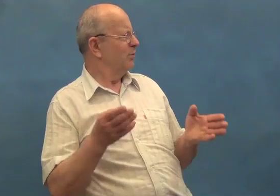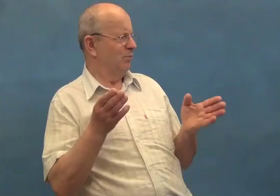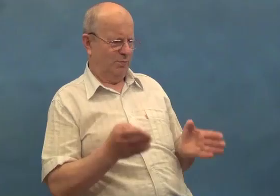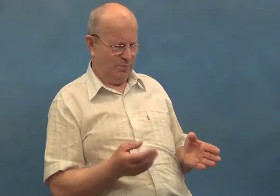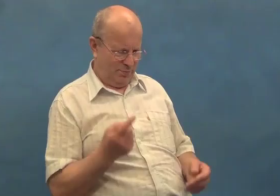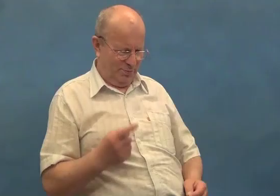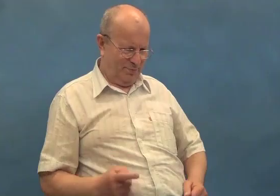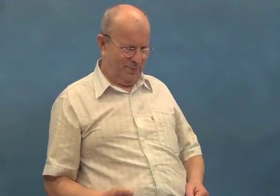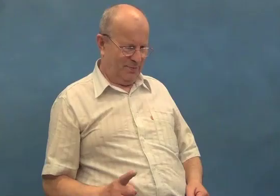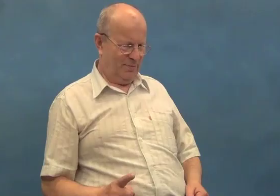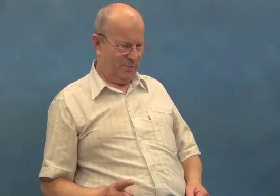Dziwny wąwóz.